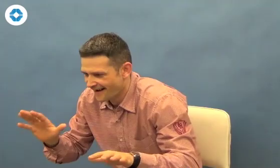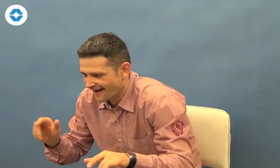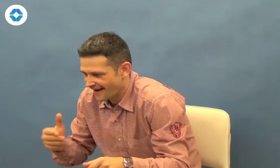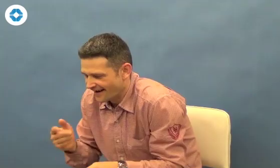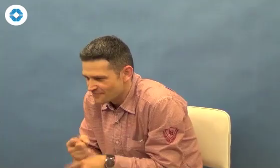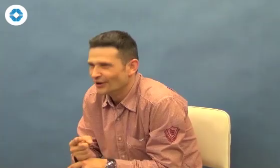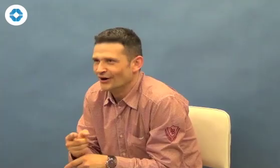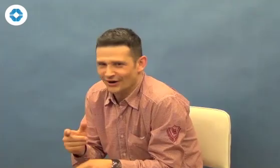Udało mu się.